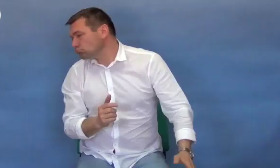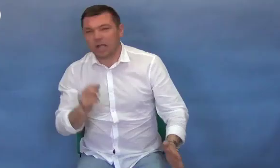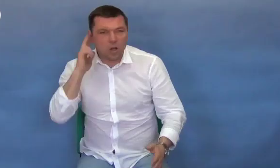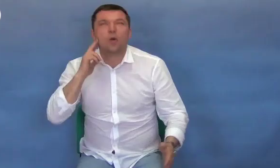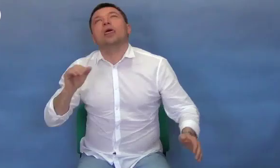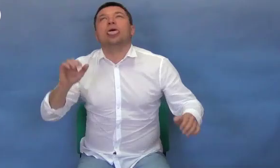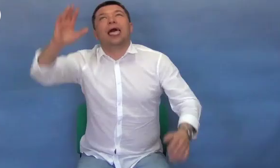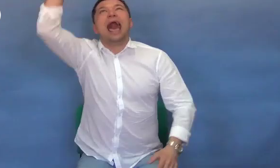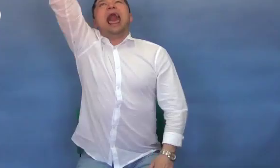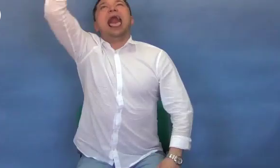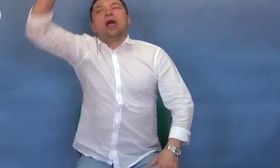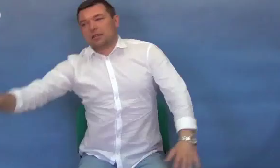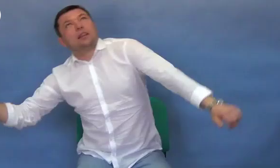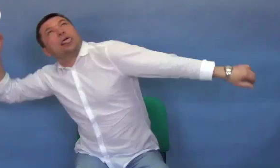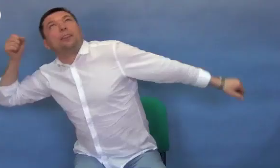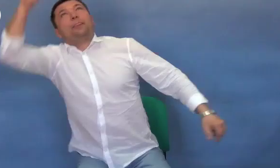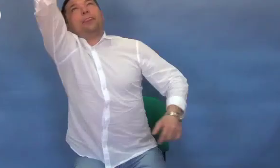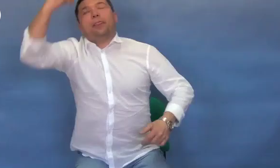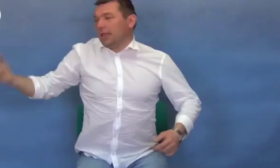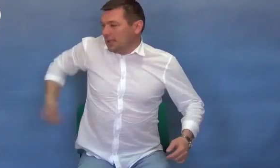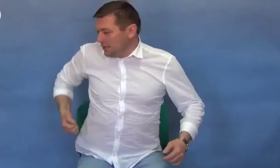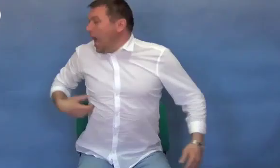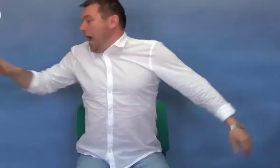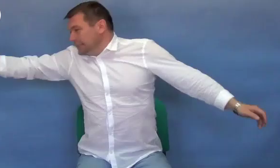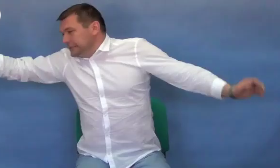Na Głuchego nie ma sensu wołać, można w niego czymś rzucić i dopiero wtedy zauważy.